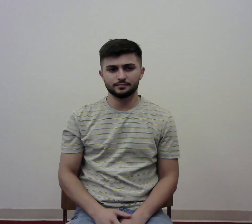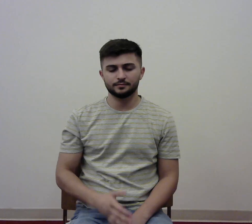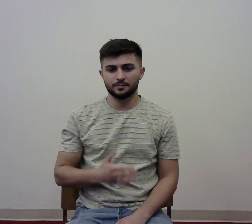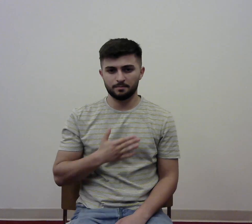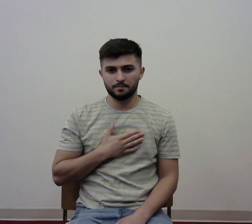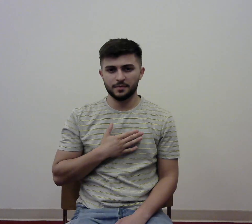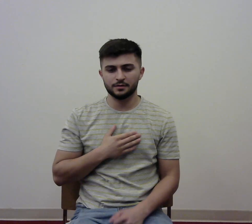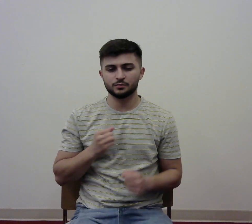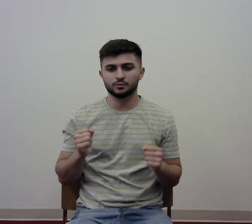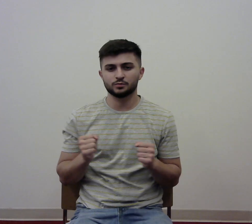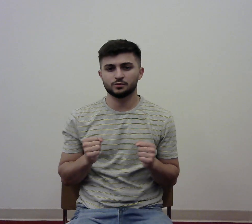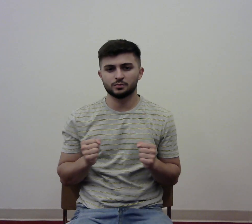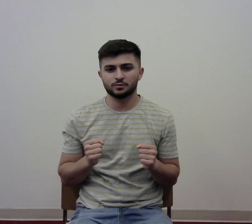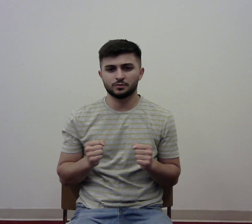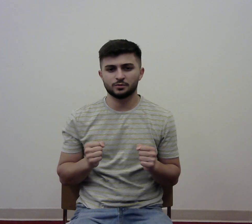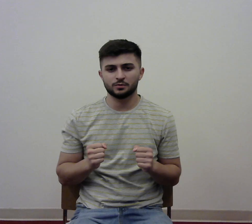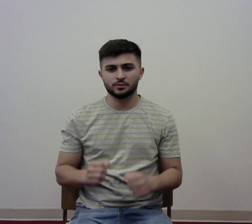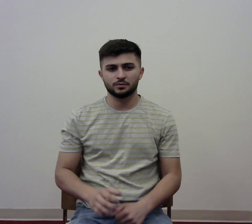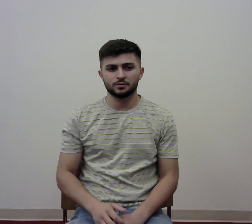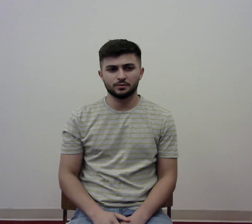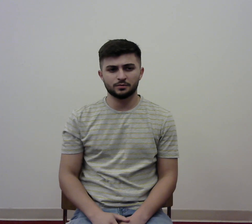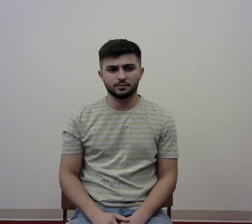Mənə soyuqdur